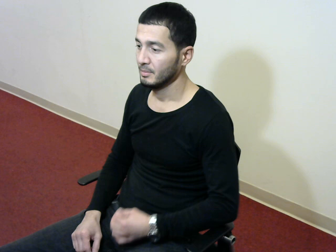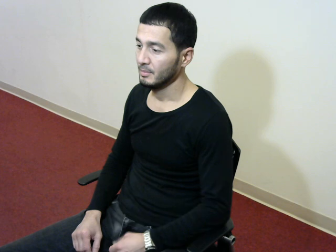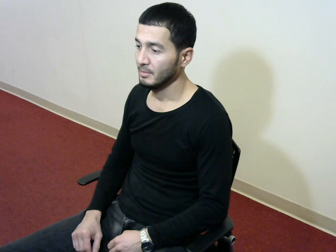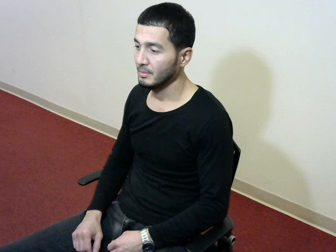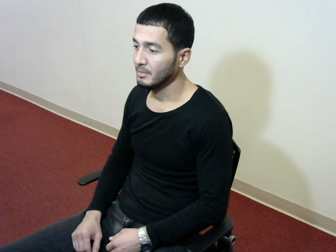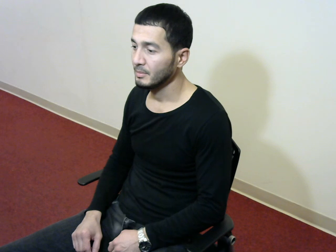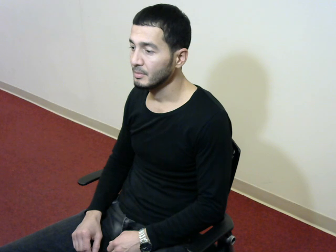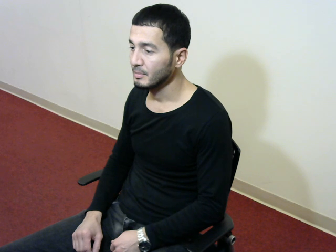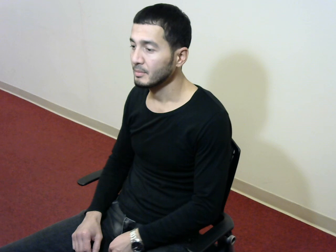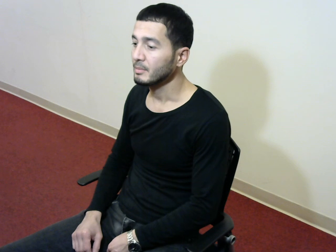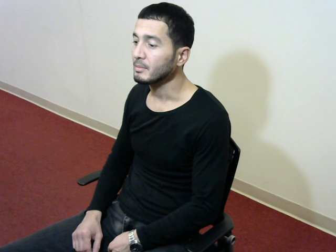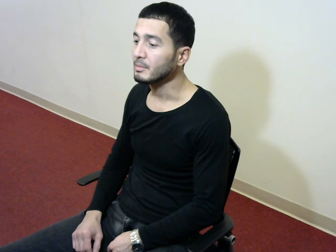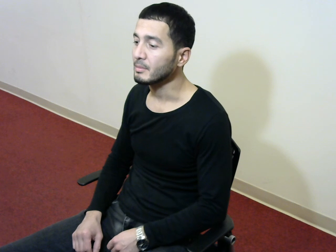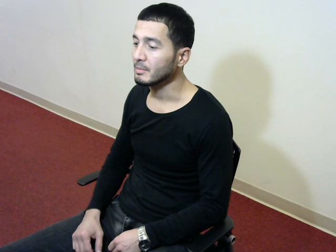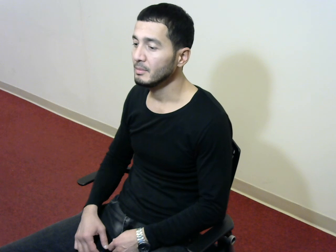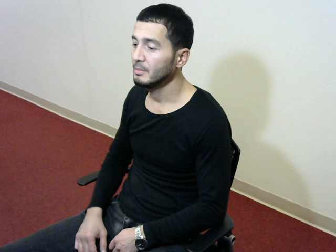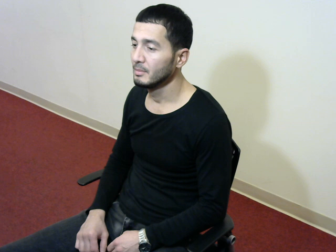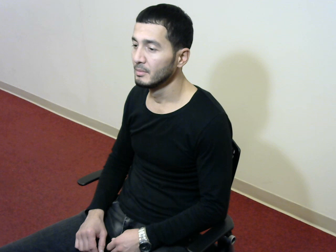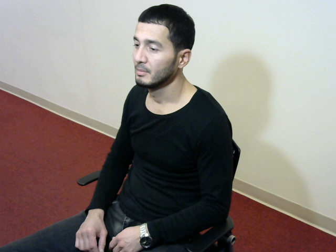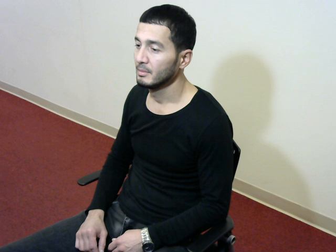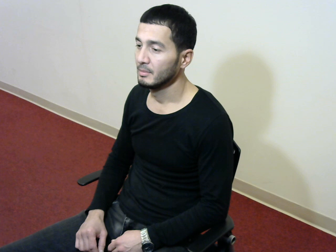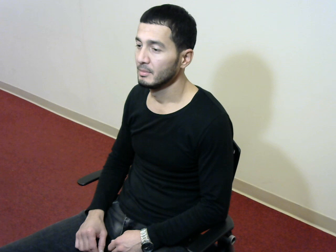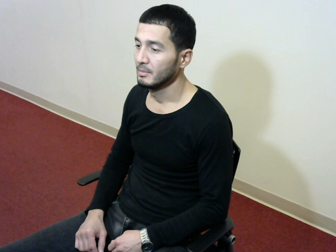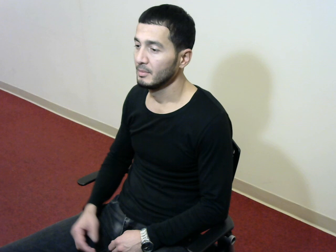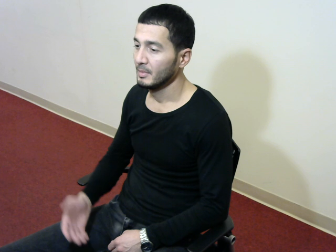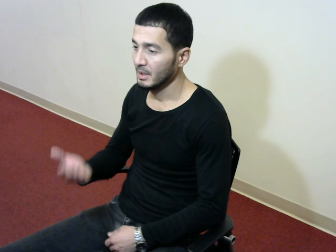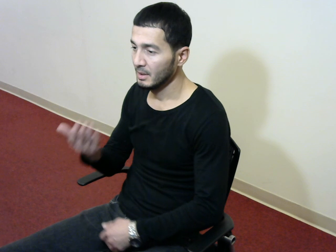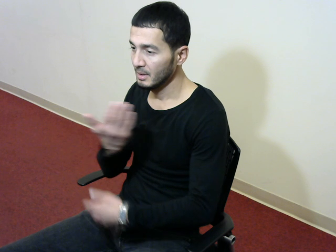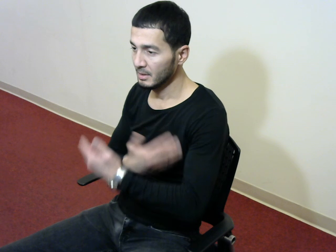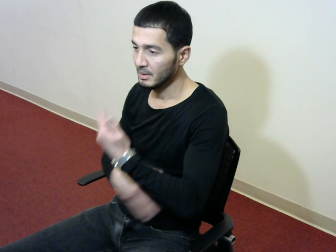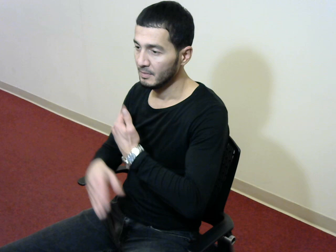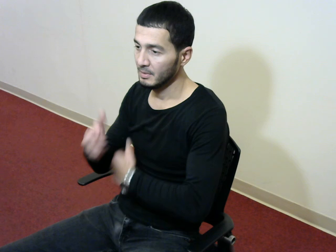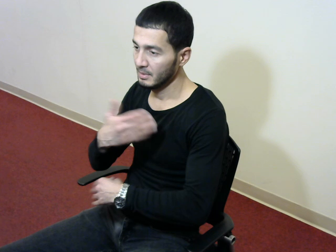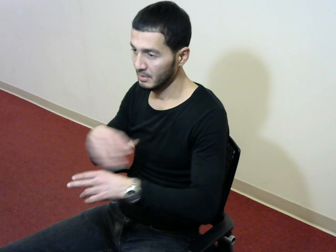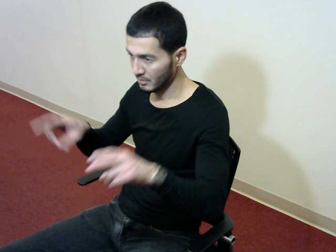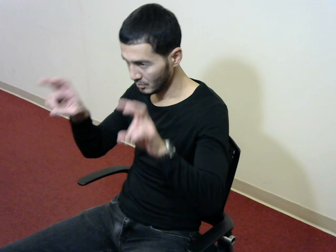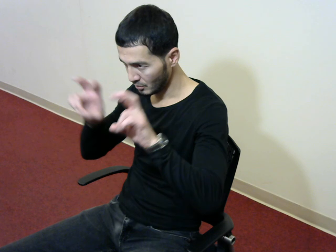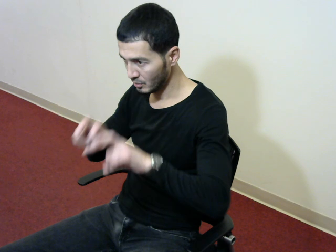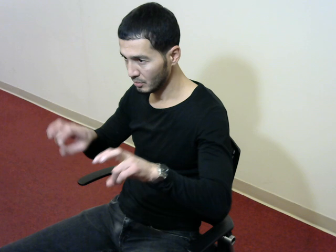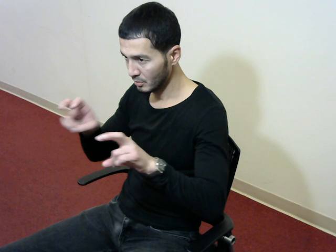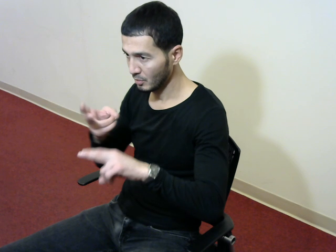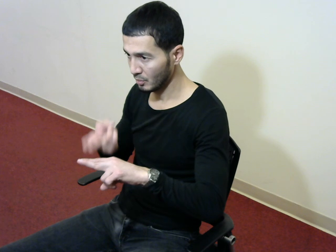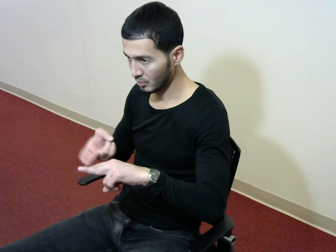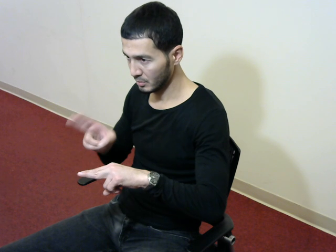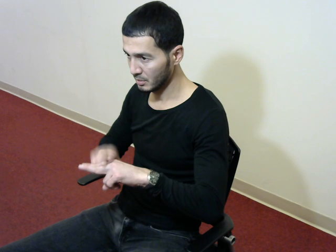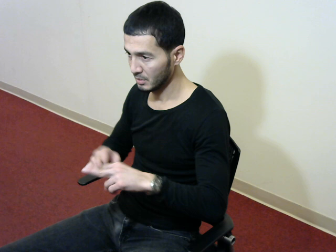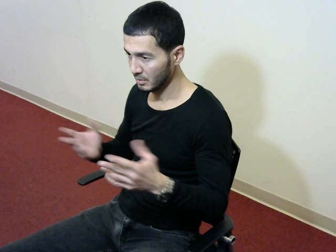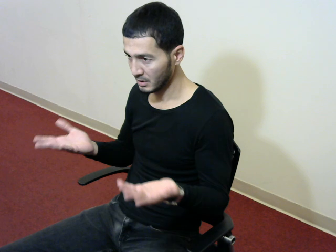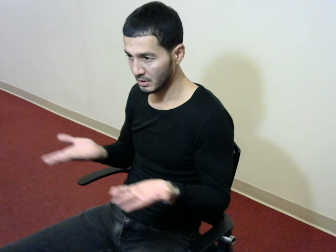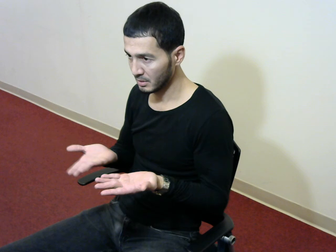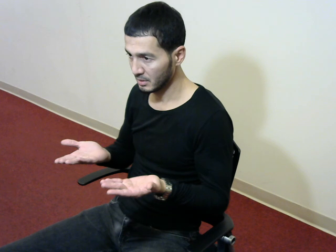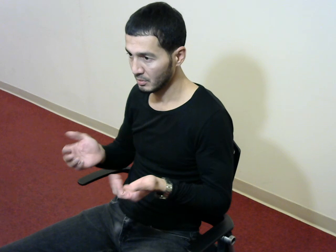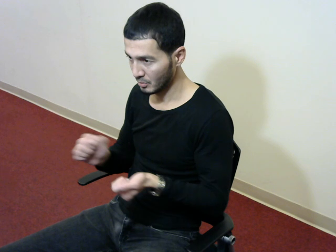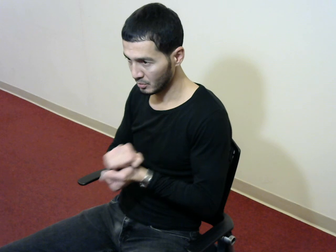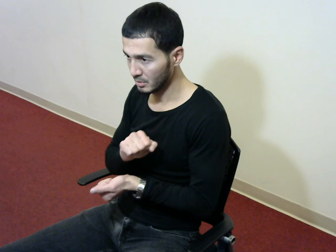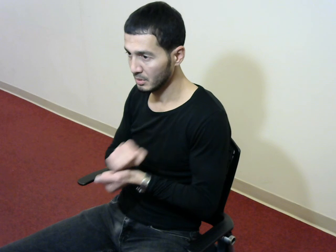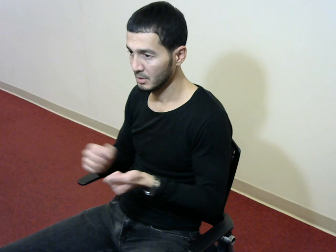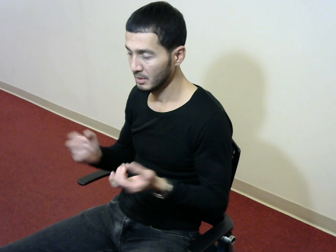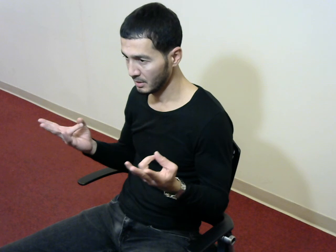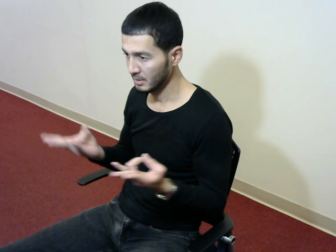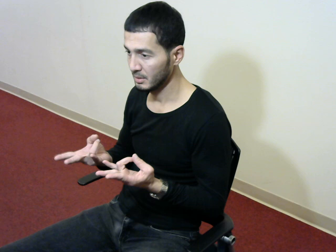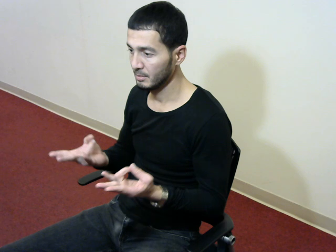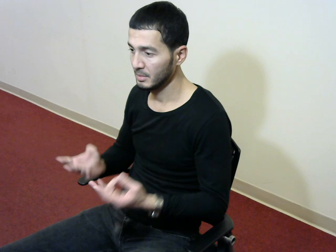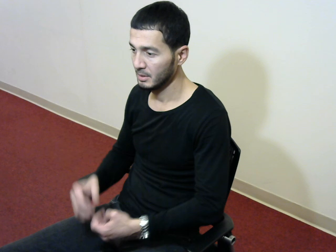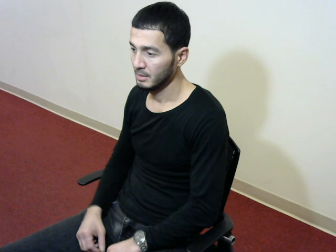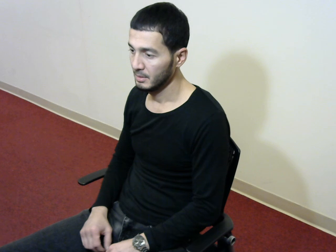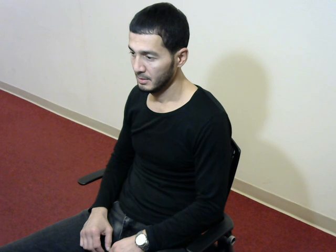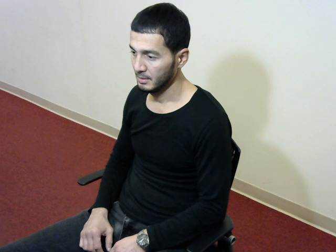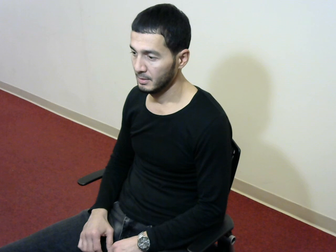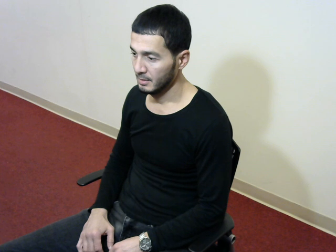Əlilliyin müəyyən edilməsi üçün hansı sənədlər lazımdır